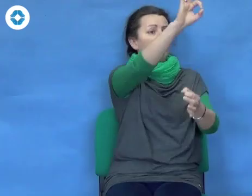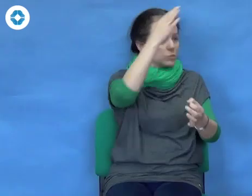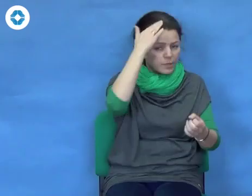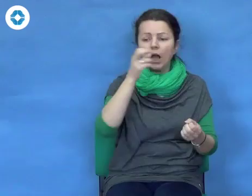Odpowiedział, że tak.